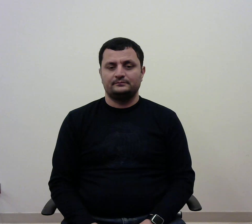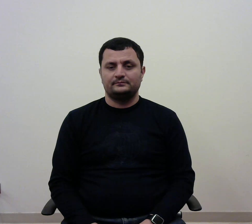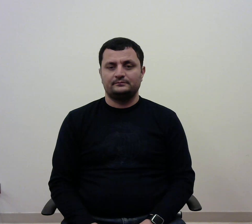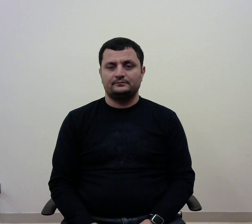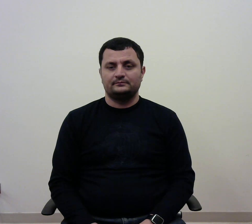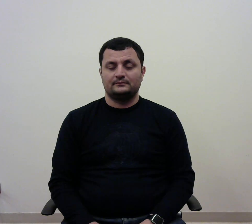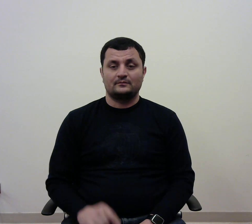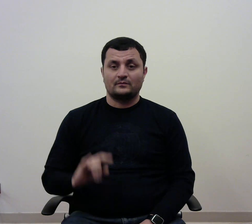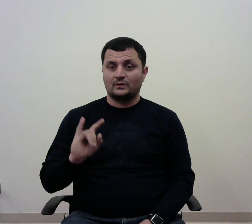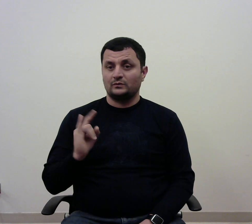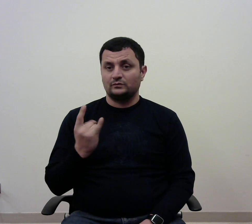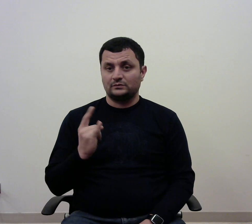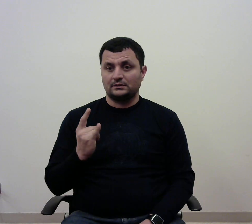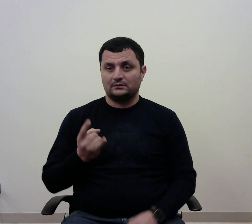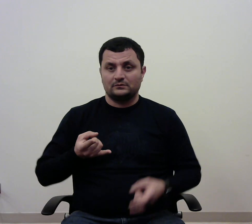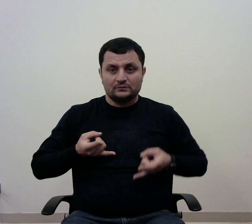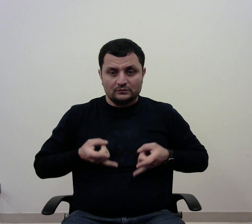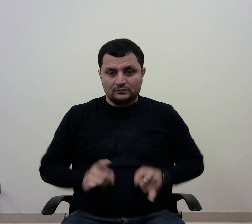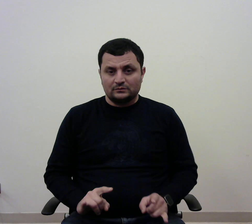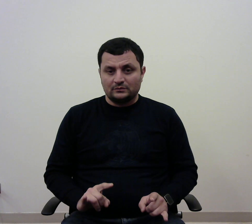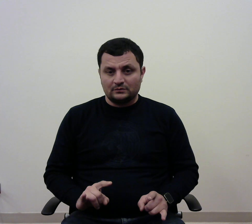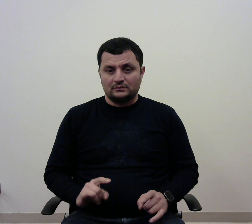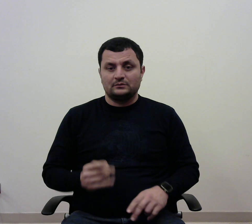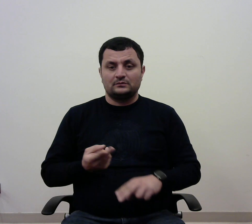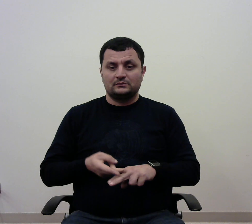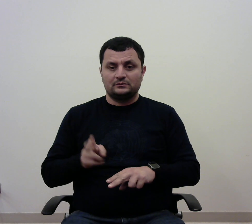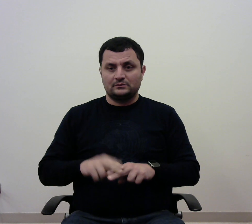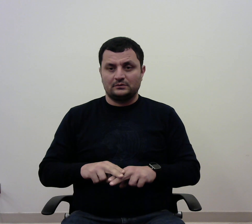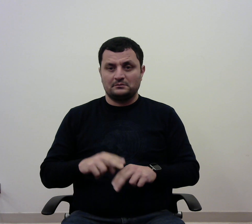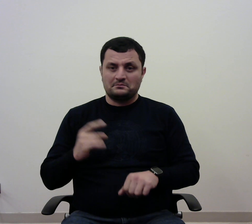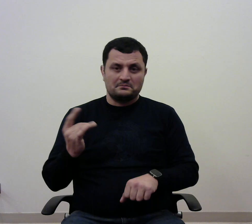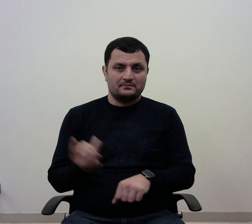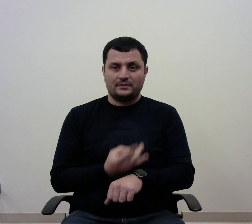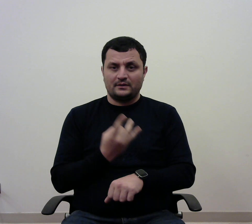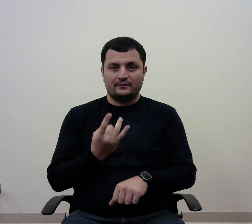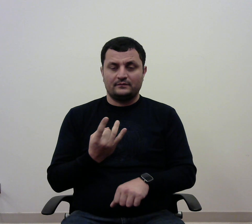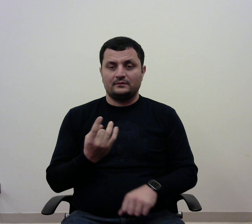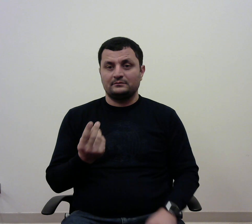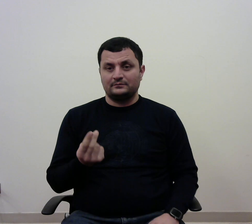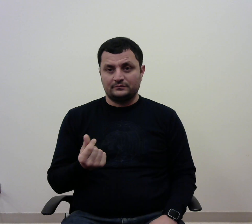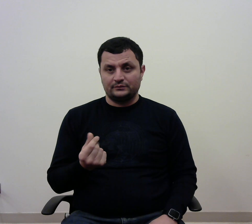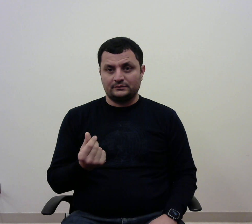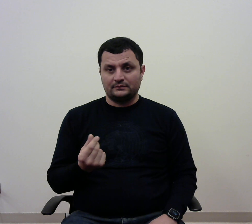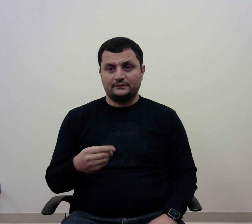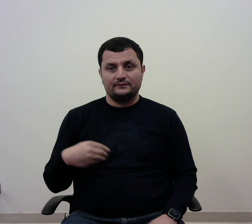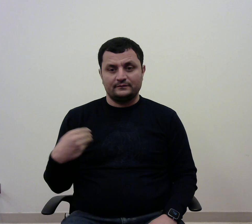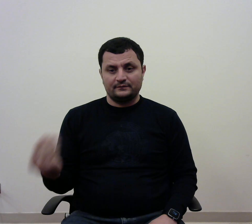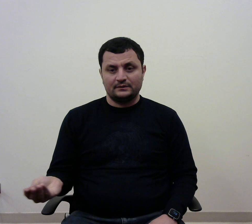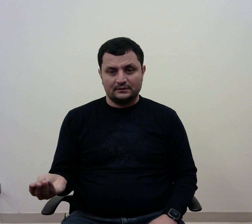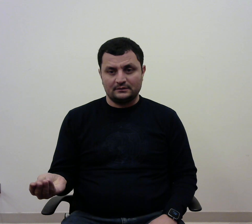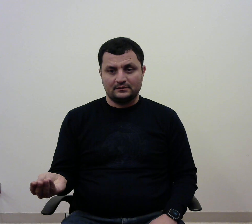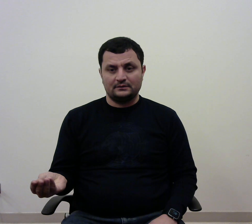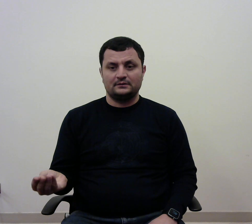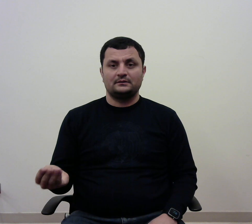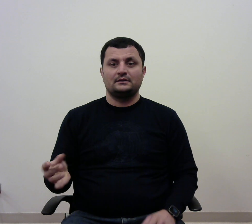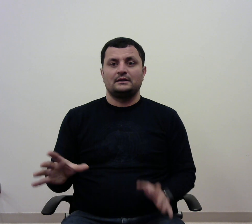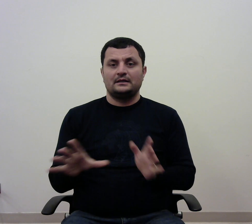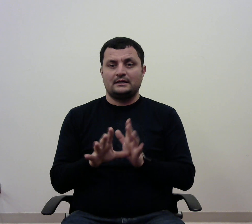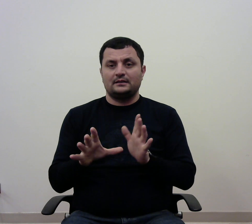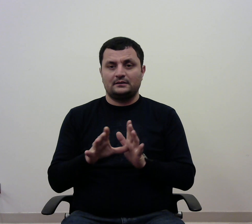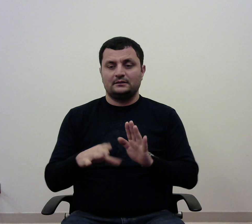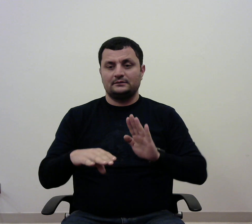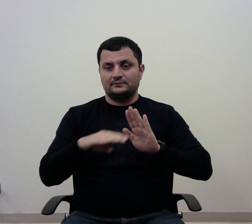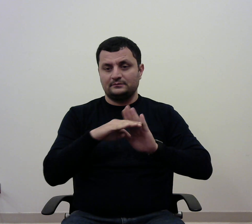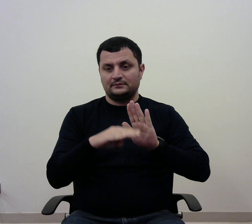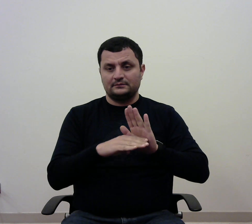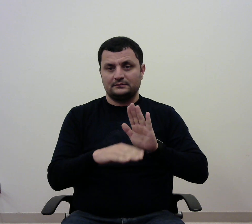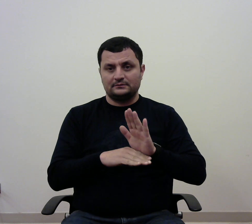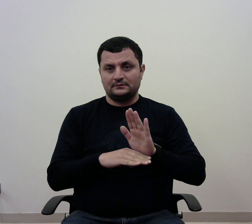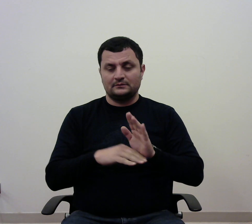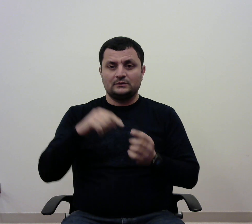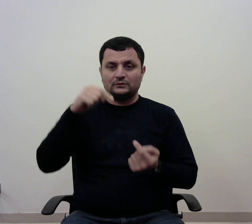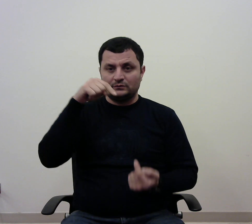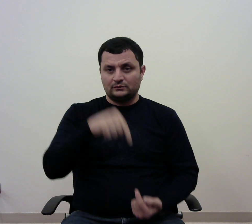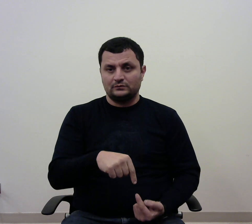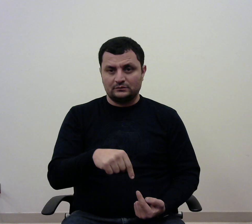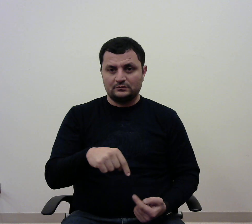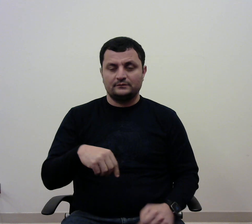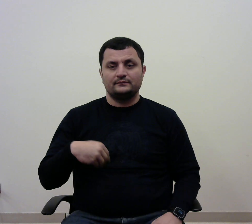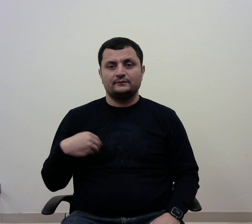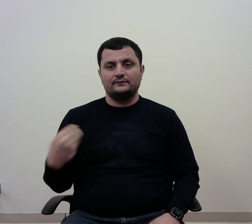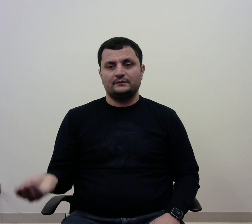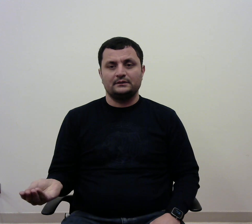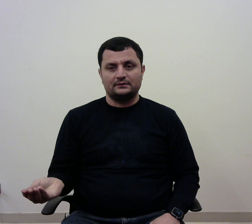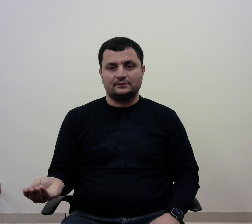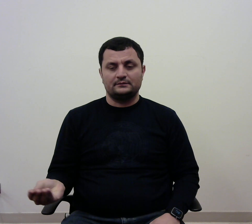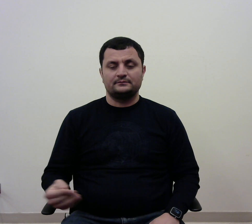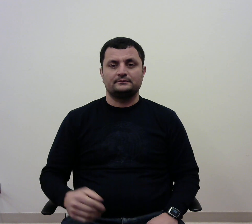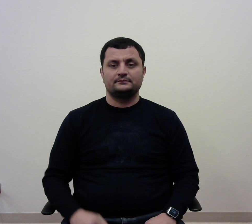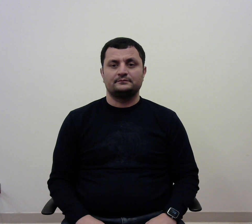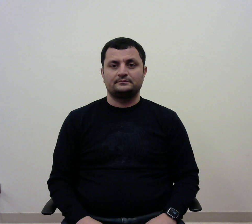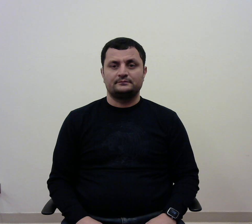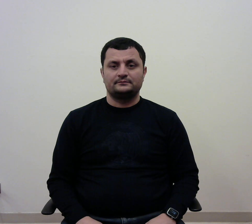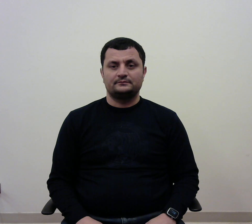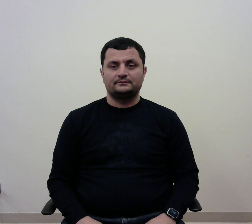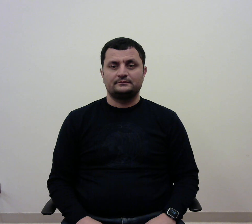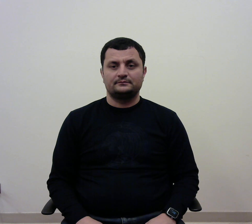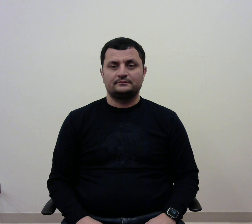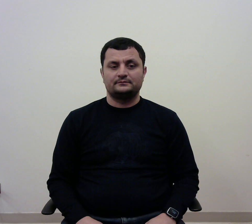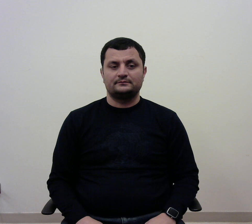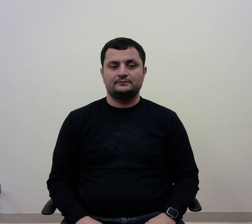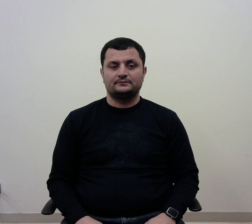Uşağın doğulmasına görə birdəfəlik məbləğin verilməsi elektron qaydaya uyğun verilir